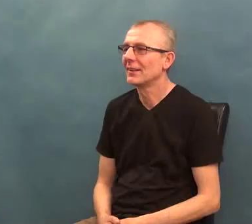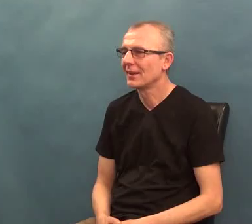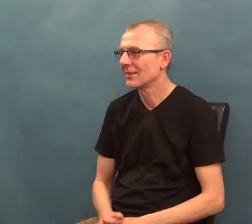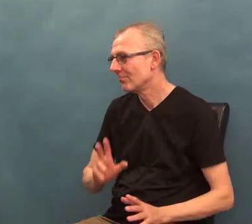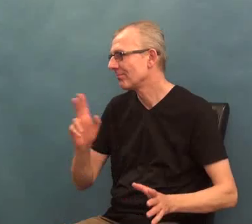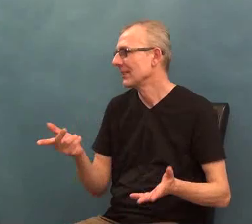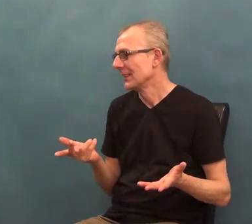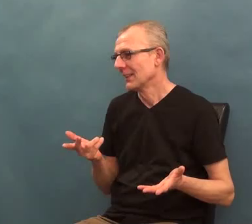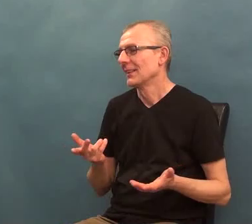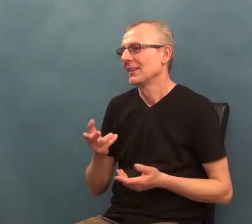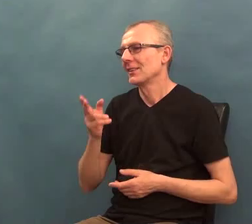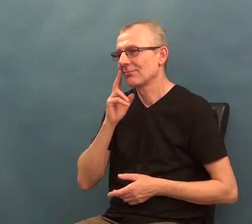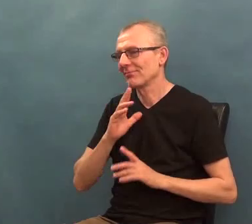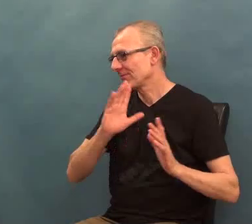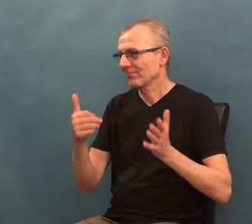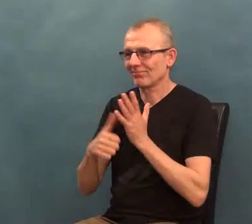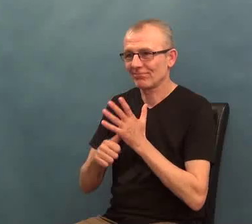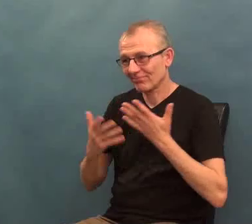Wszyscy Głusi chcieli pojechać na wycieczkę.